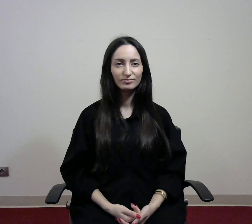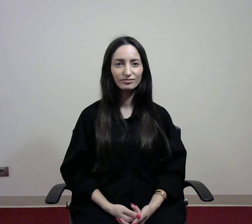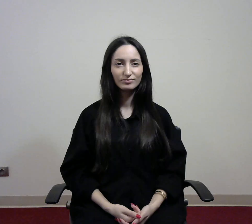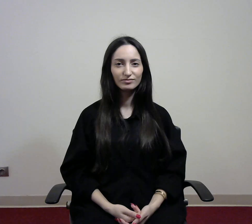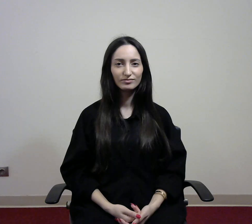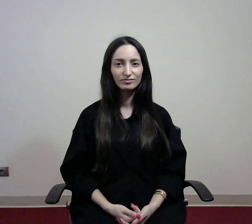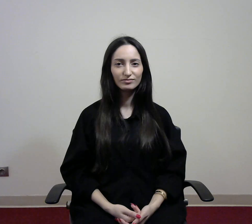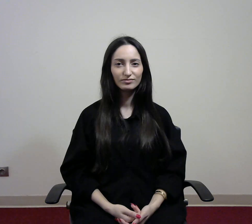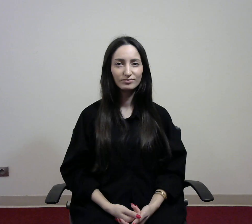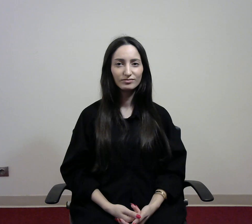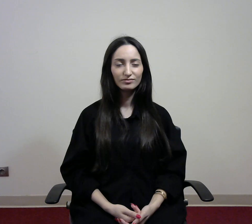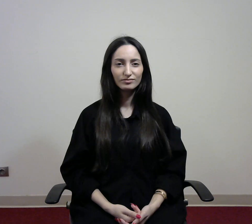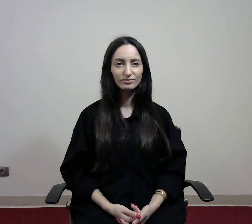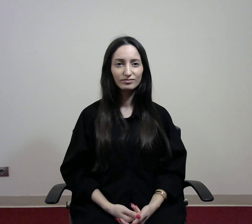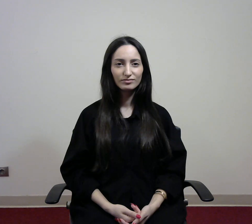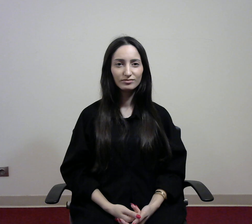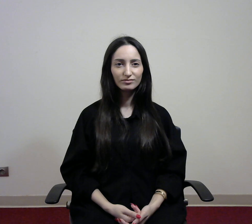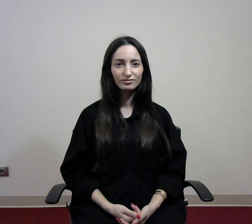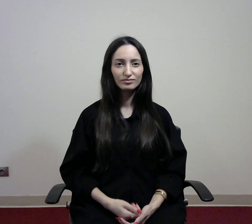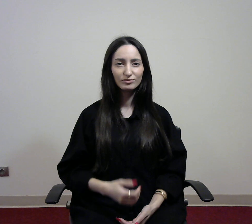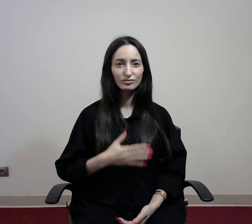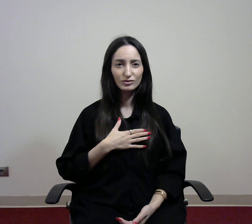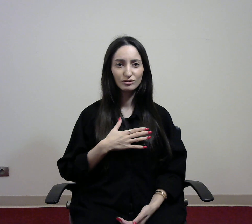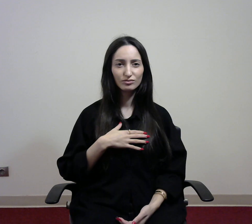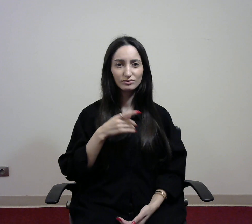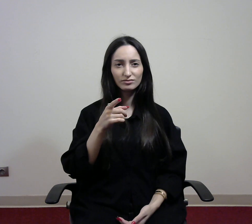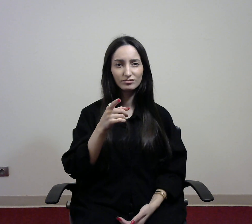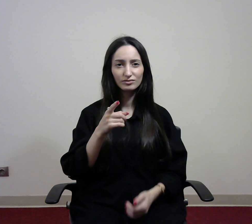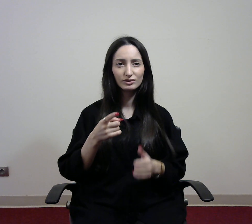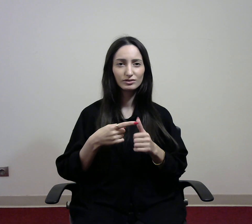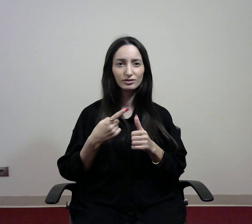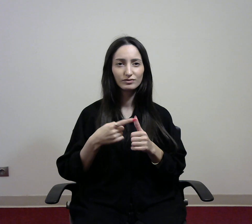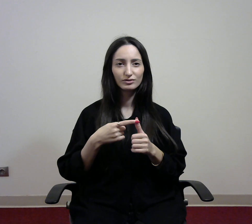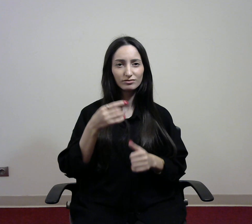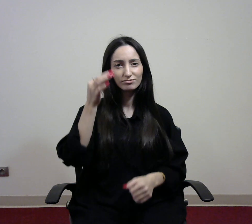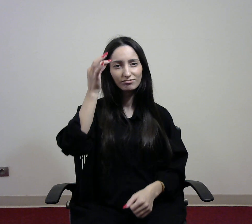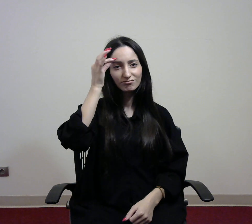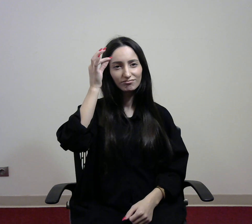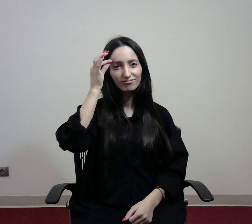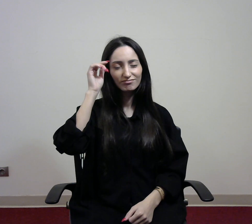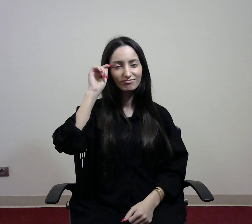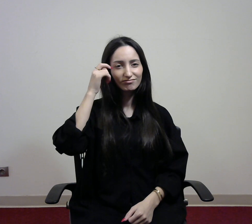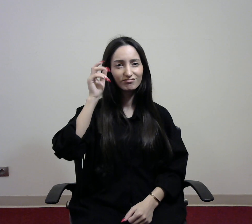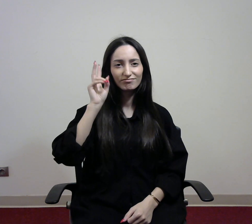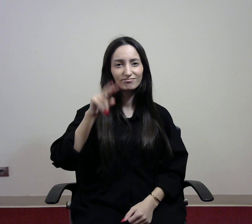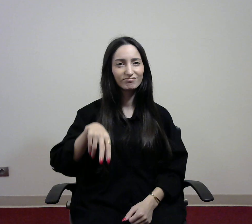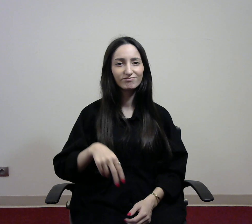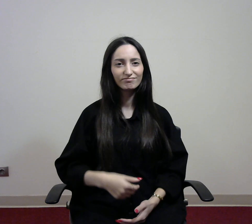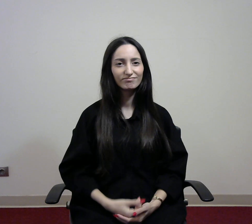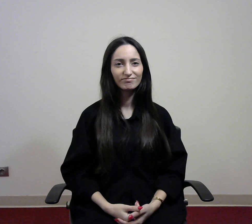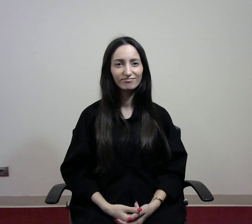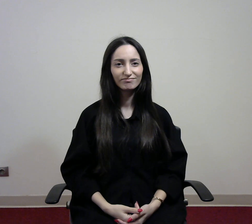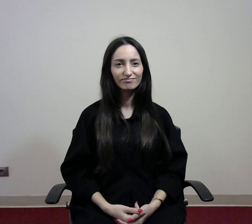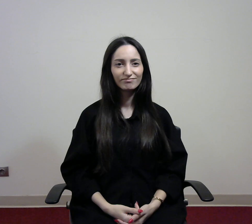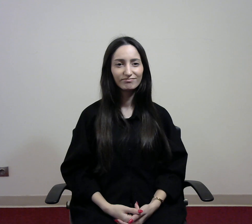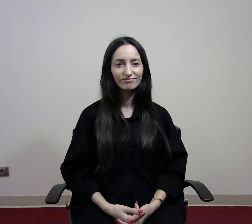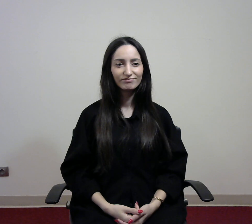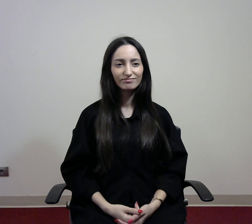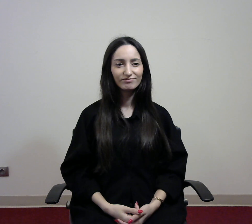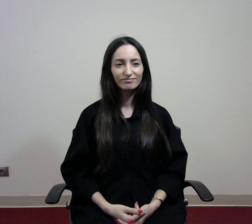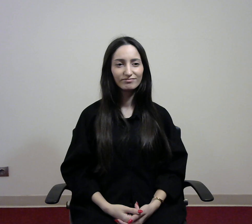Mən sənin adını yadımda saxlaya bilmirəm